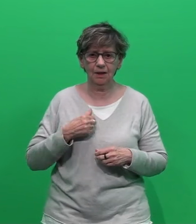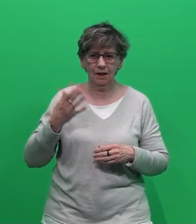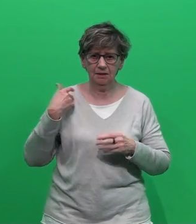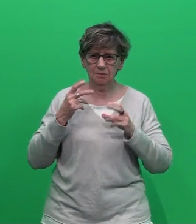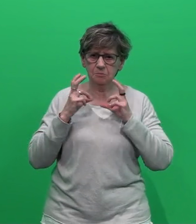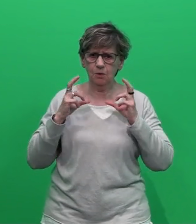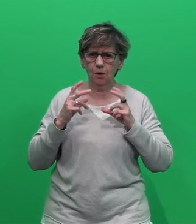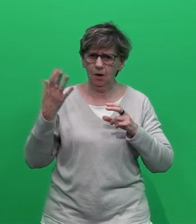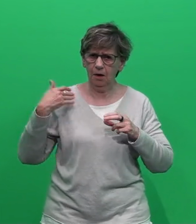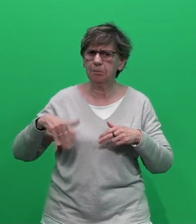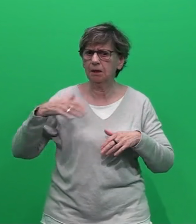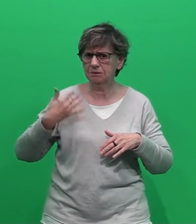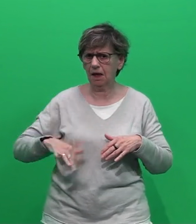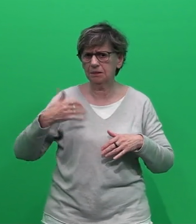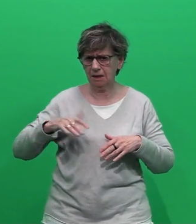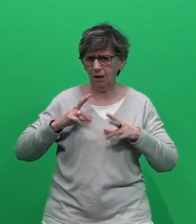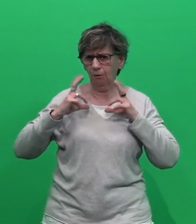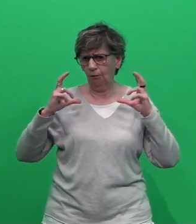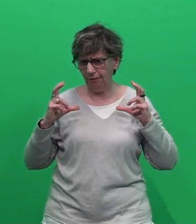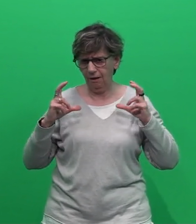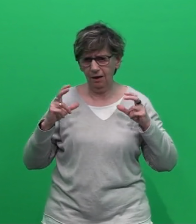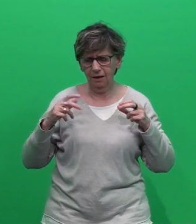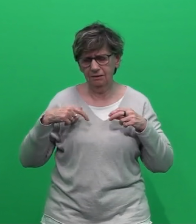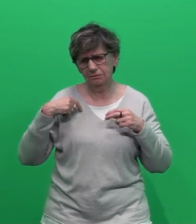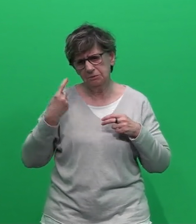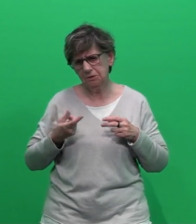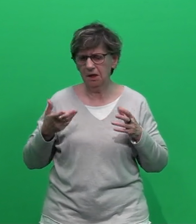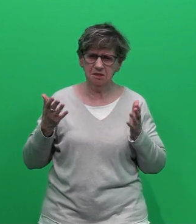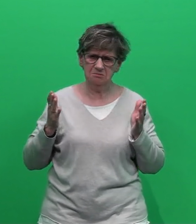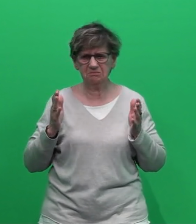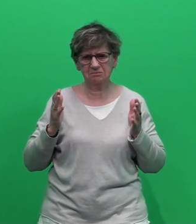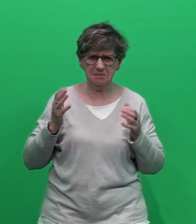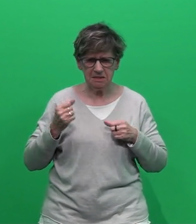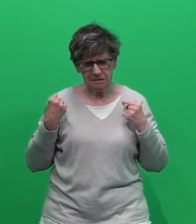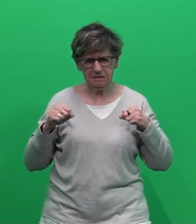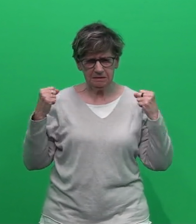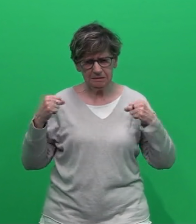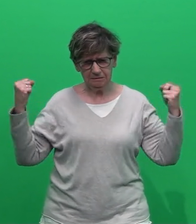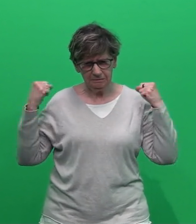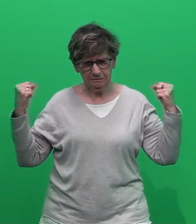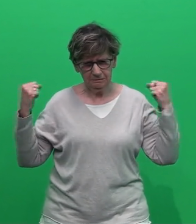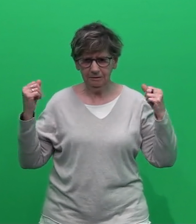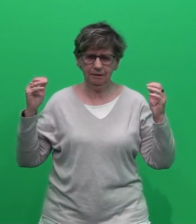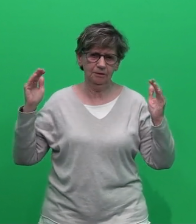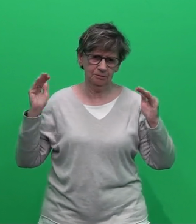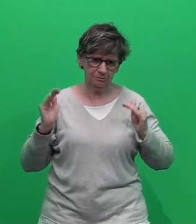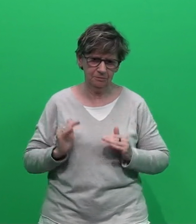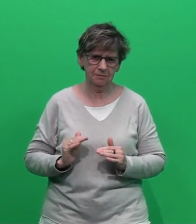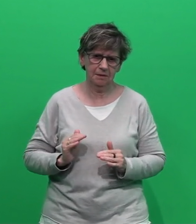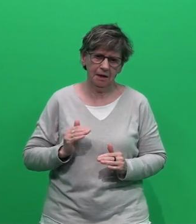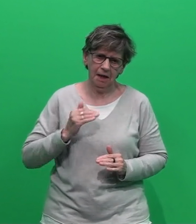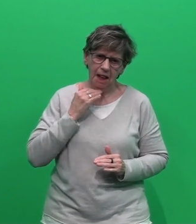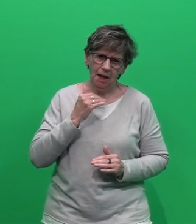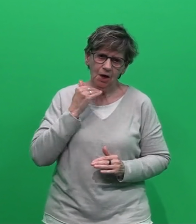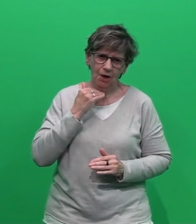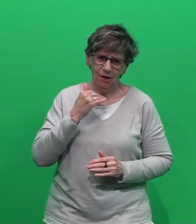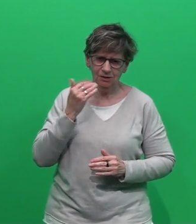Abans estava bastant més grossa, després vaig fer exercici i m'he aprimat alguna cosa.